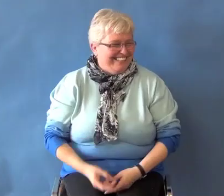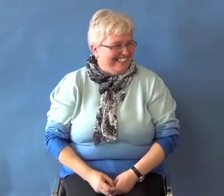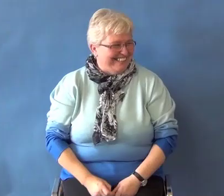Zgadza się.